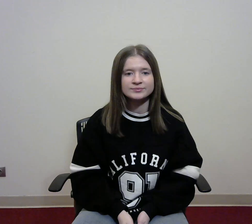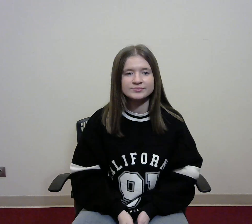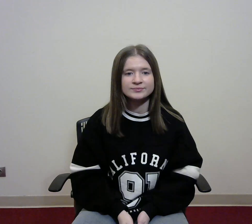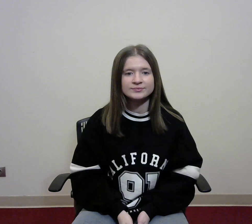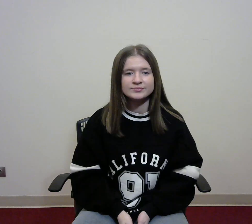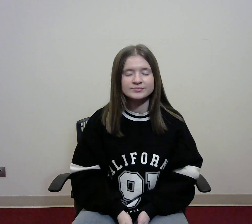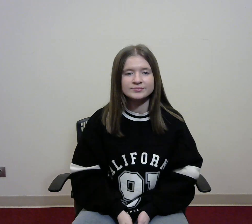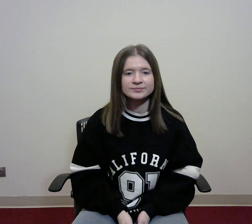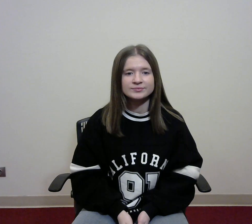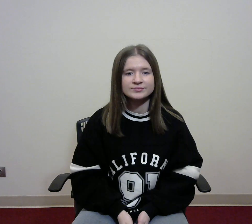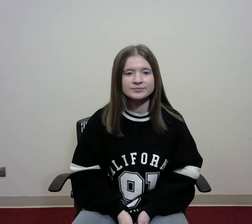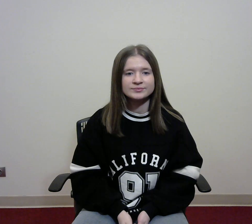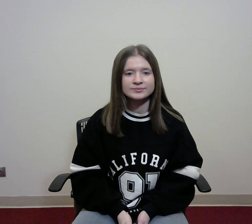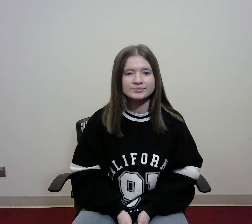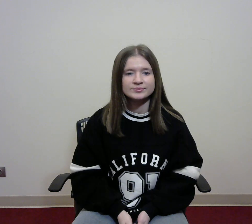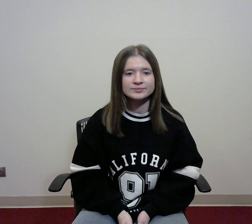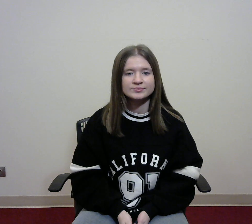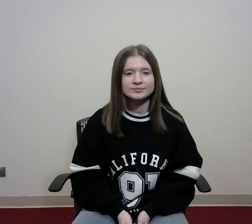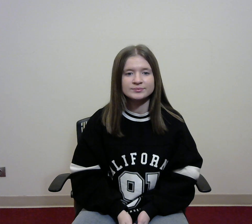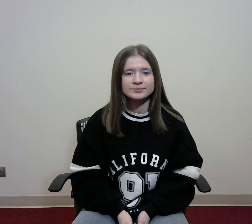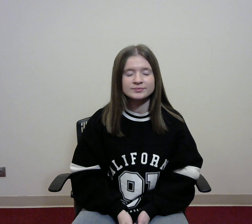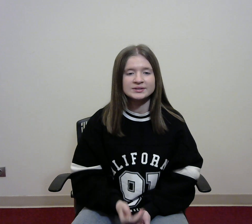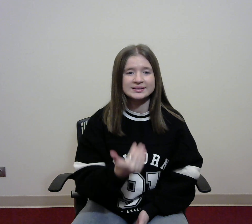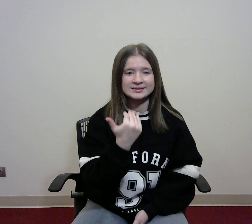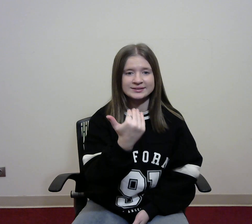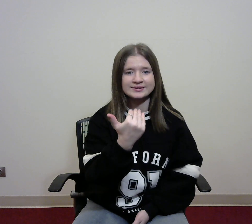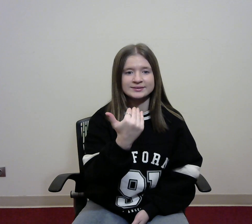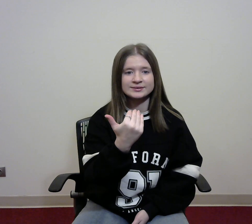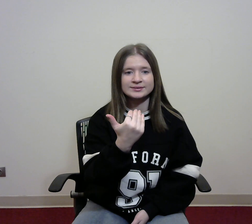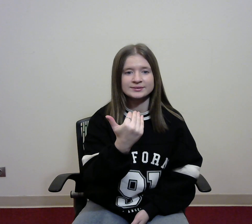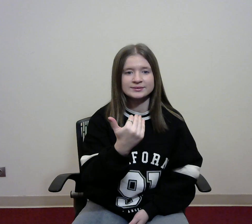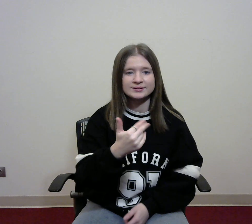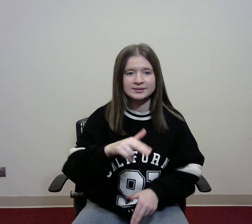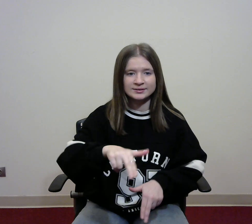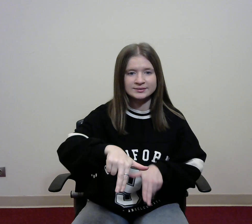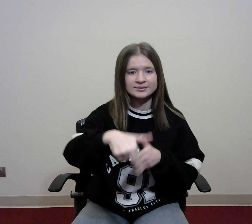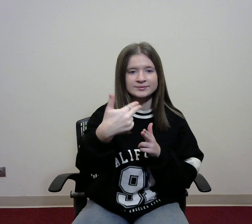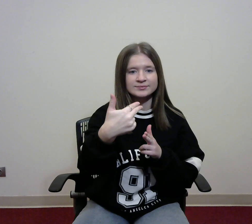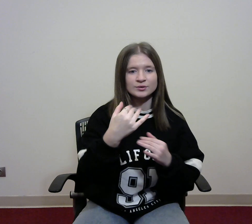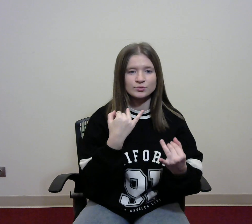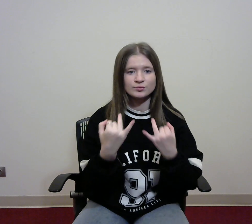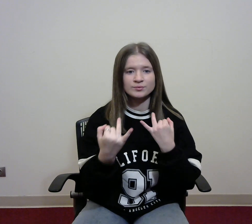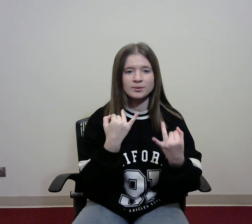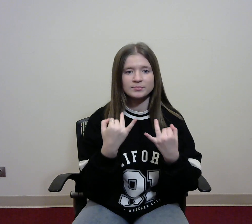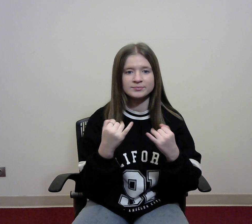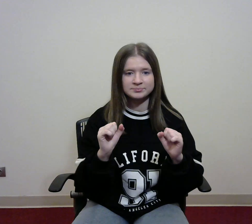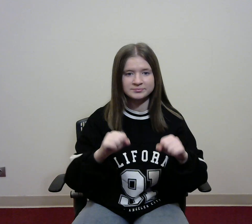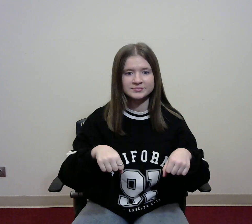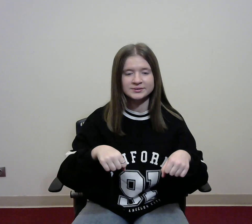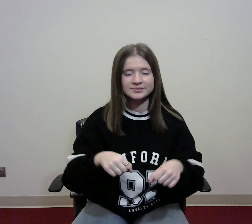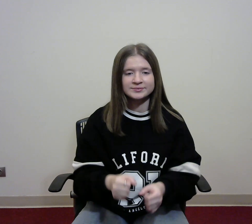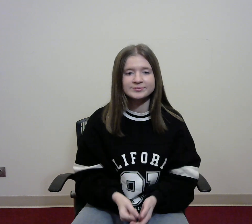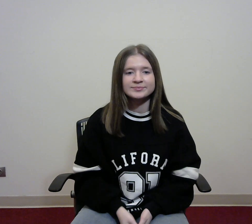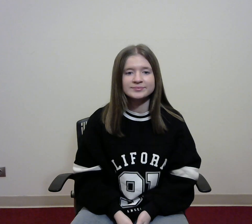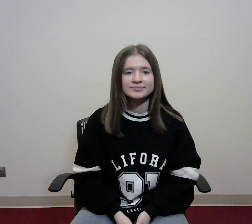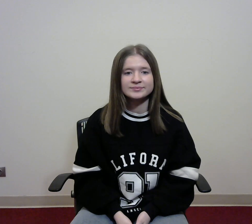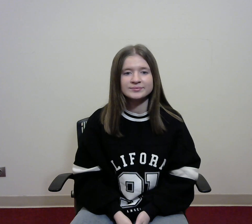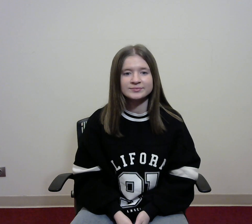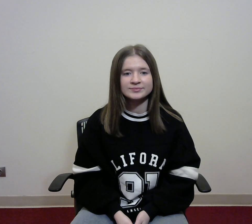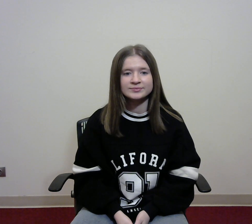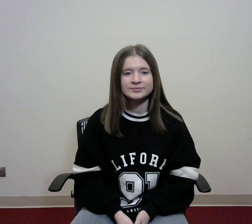Sizinlə görüntülü danışmaq olar?